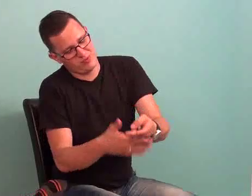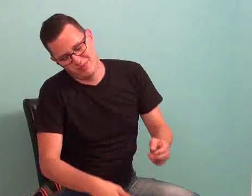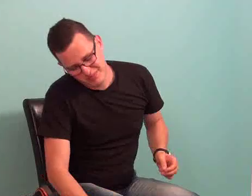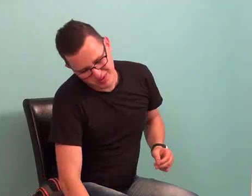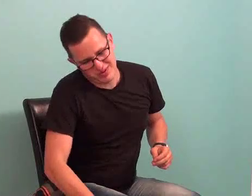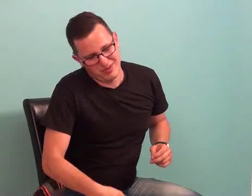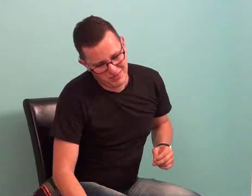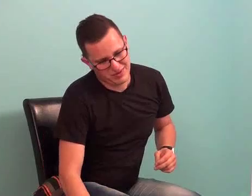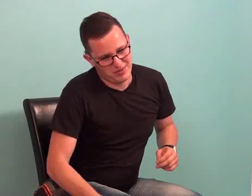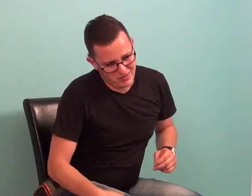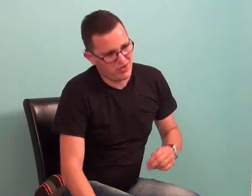Masuje nogę.